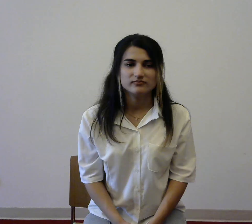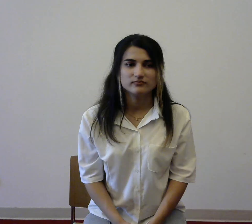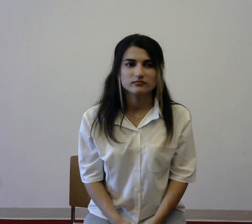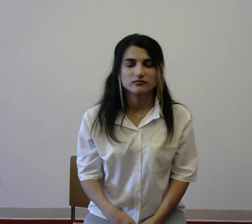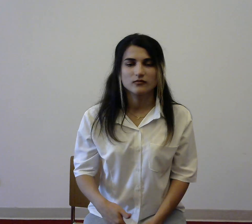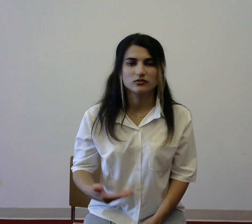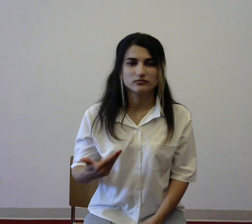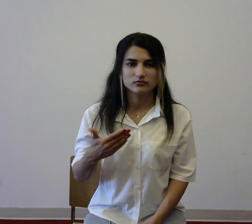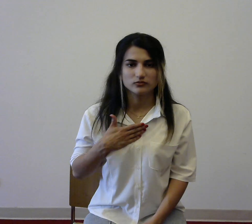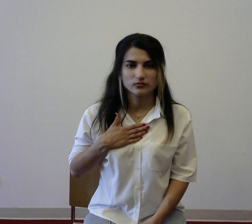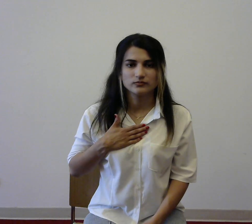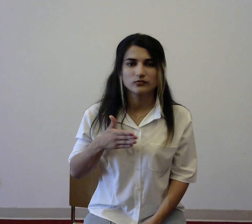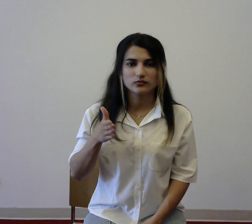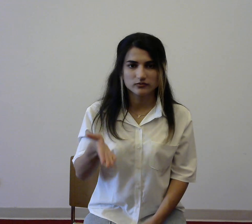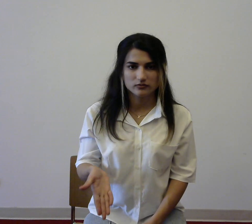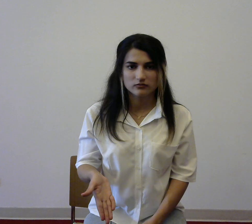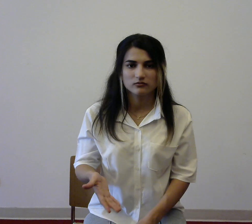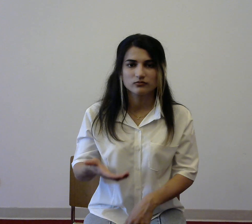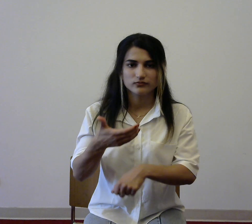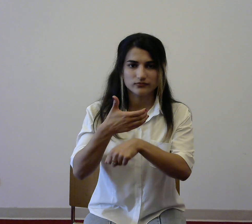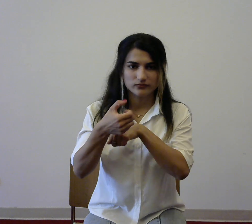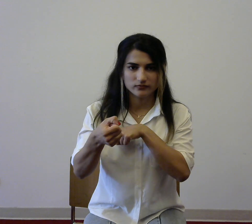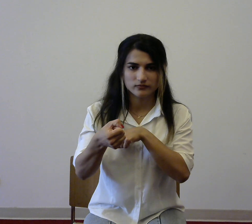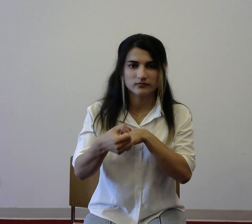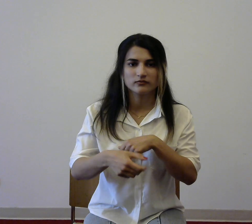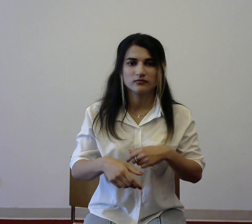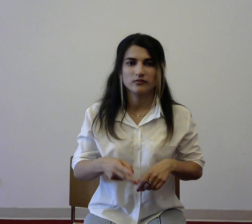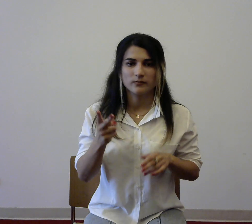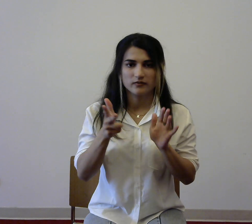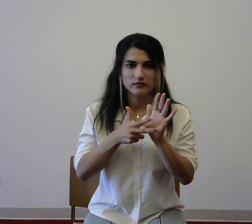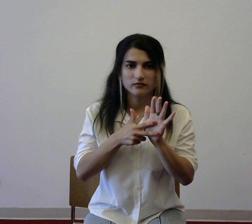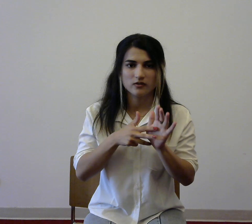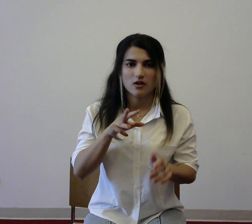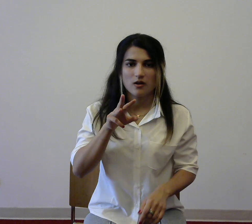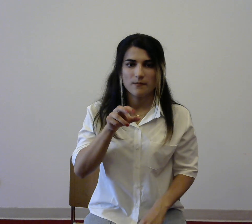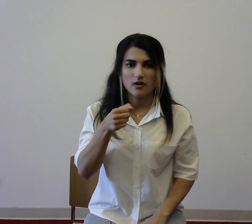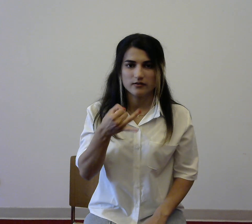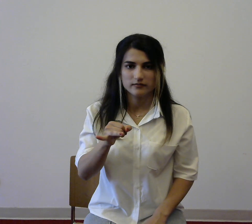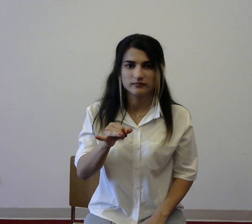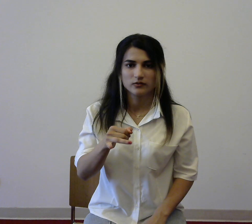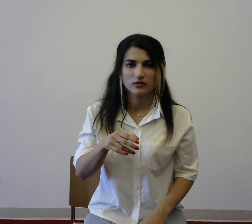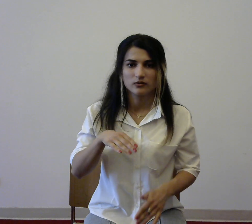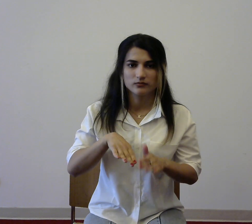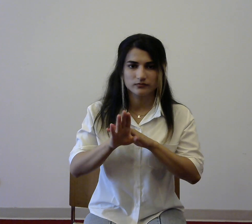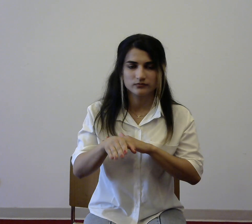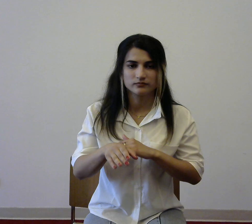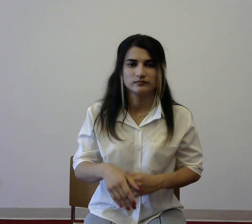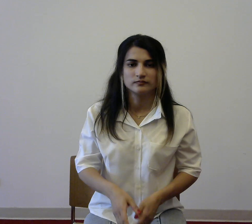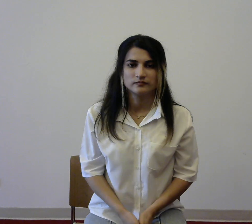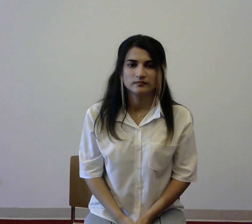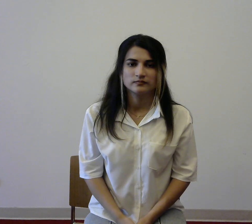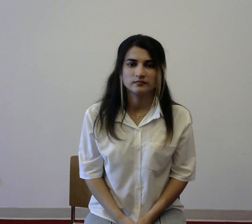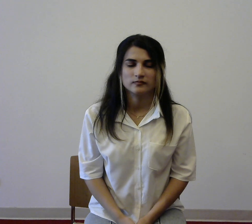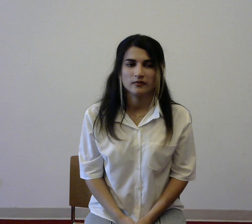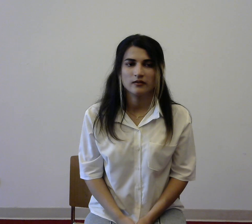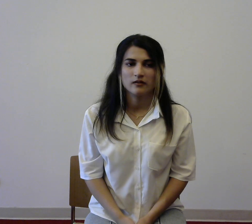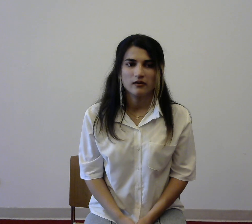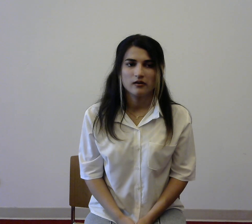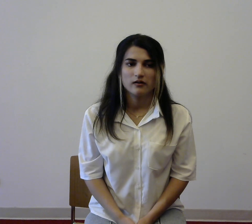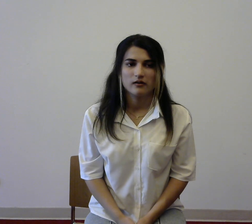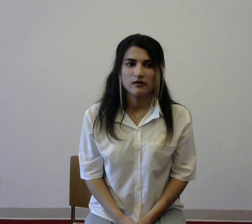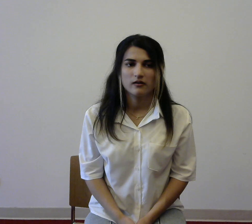Mən burdan çıxıb 28 maya gedəcəm